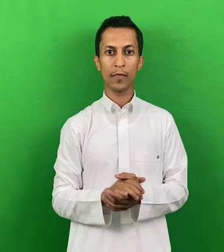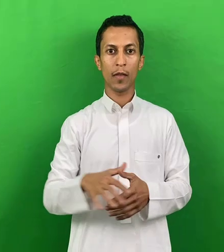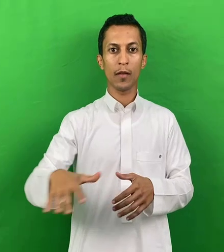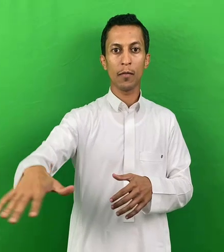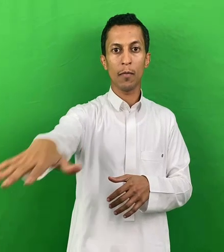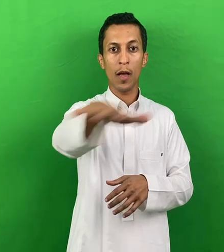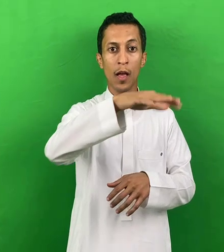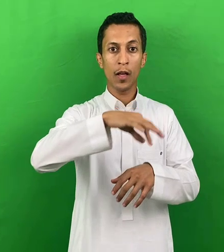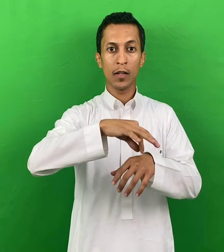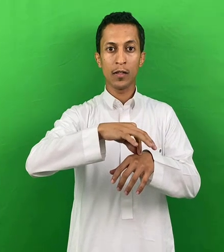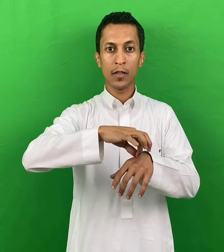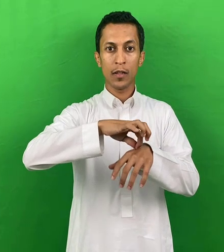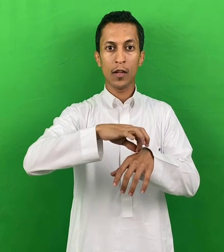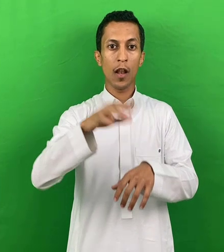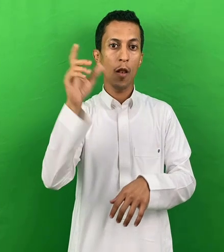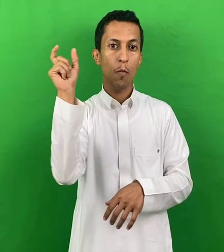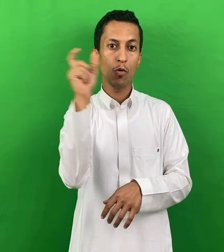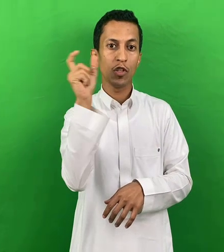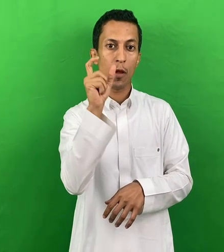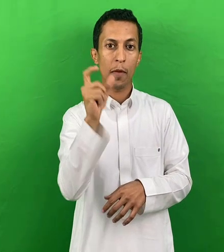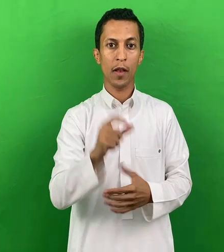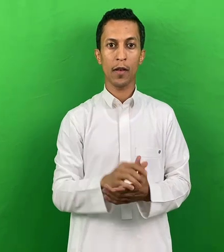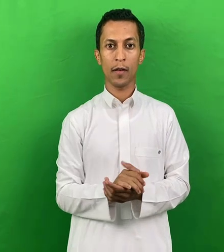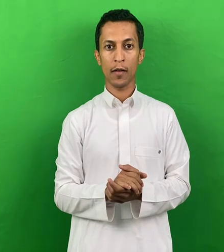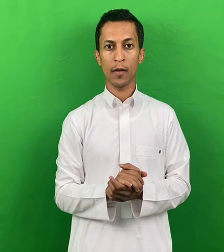معاشر المسلمين